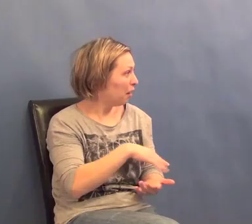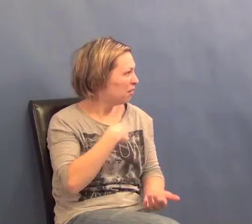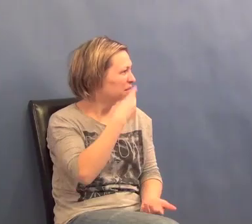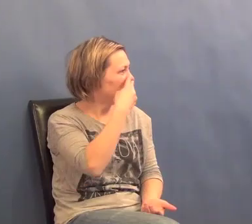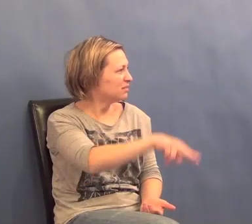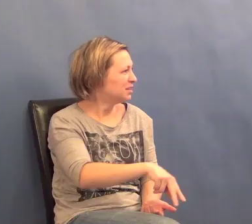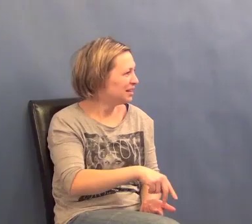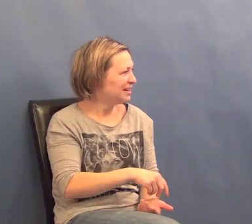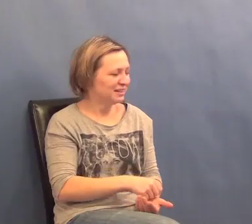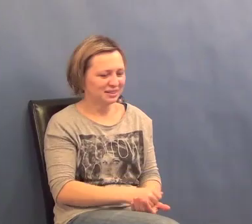Nie widziałam.